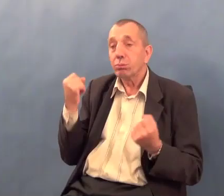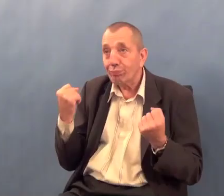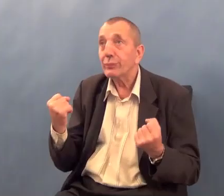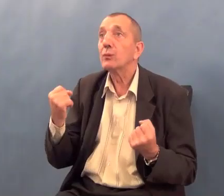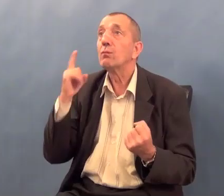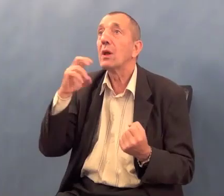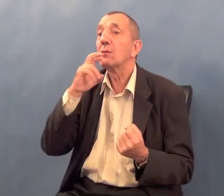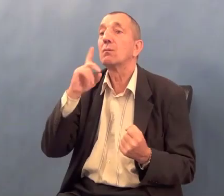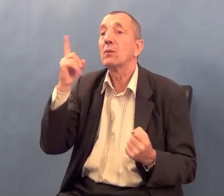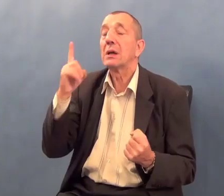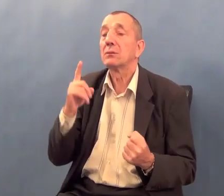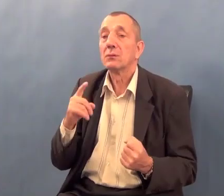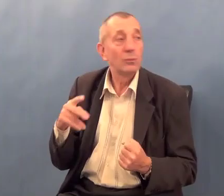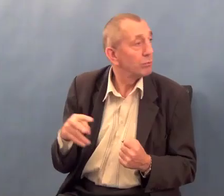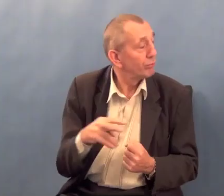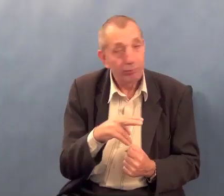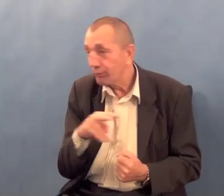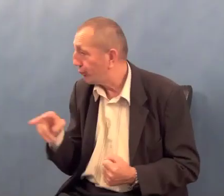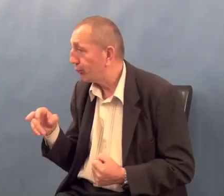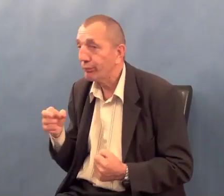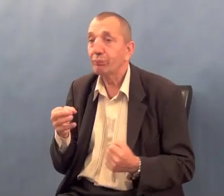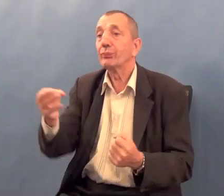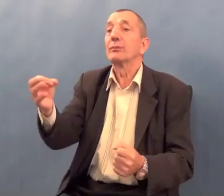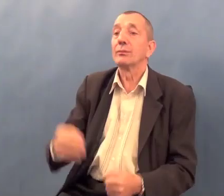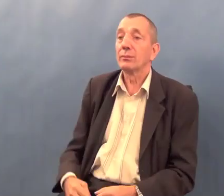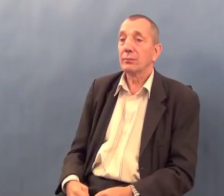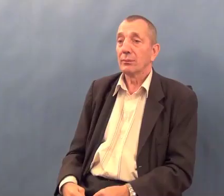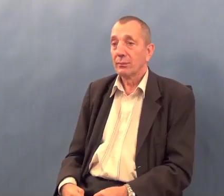Samochód musi się zatrzymać, kierowca powinien się rozejrzeć, czy nie nadjeżdża tramwaj i dopiero potem może przejechać.